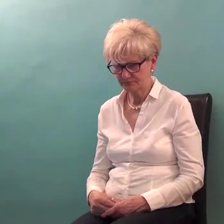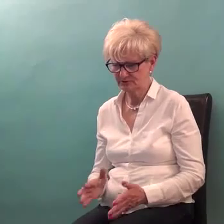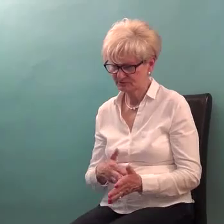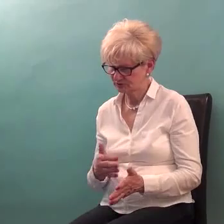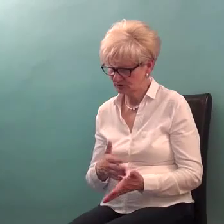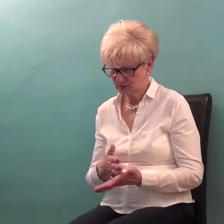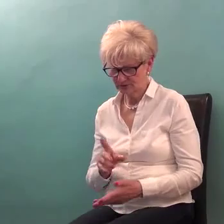Sprzątanie, już...